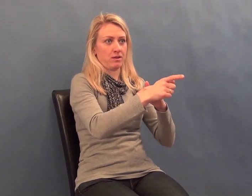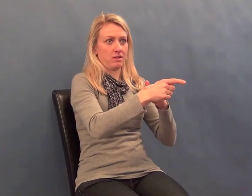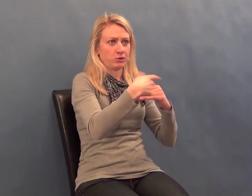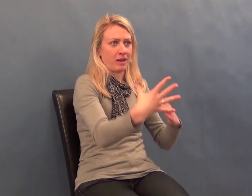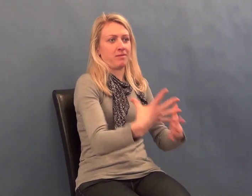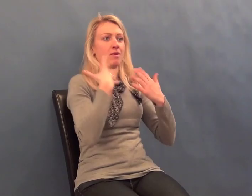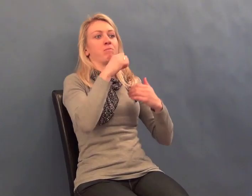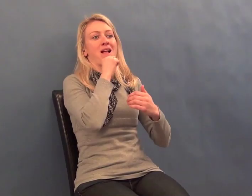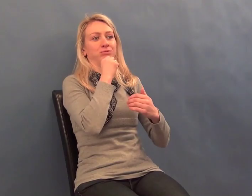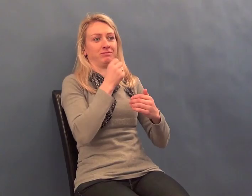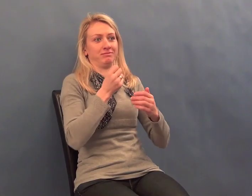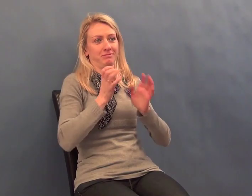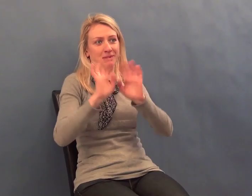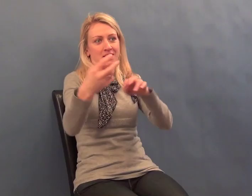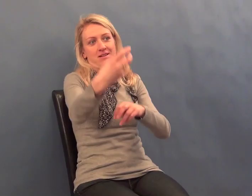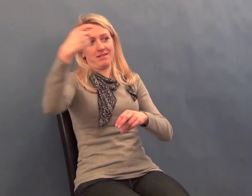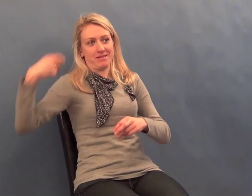Pojawia się babcia, naskakuje na kota i go wygania.